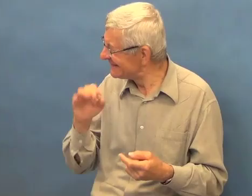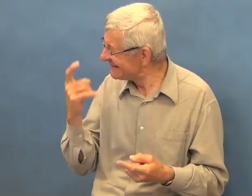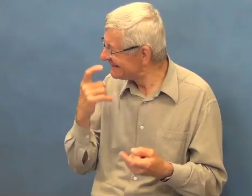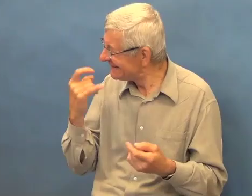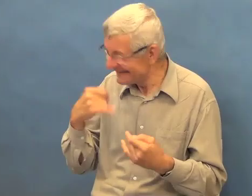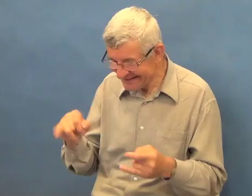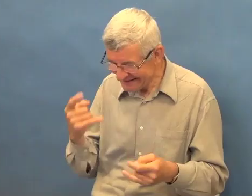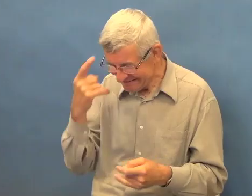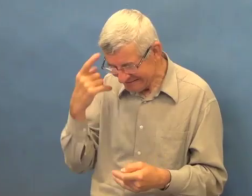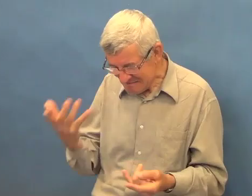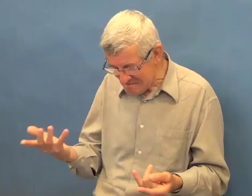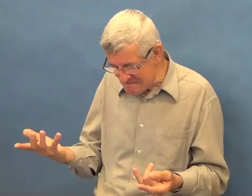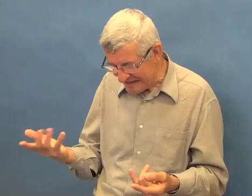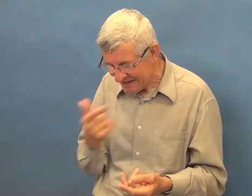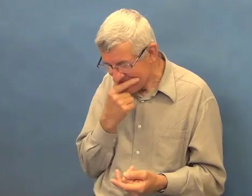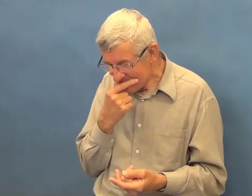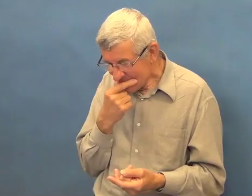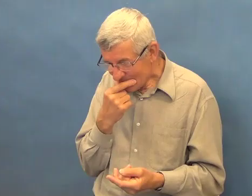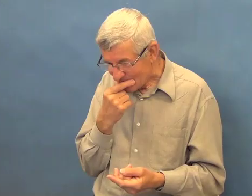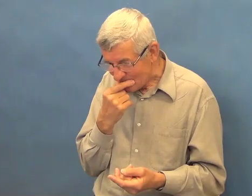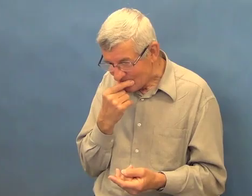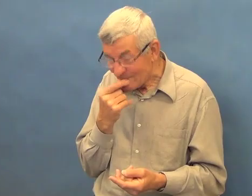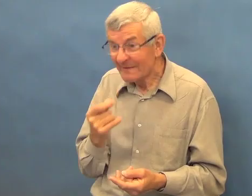Myślę, że inaczej, myślę nad tym.